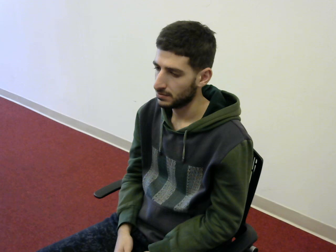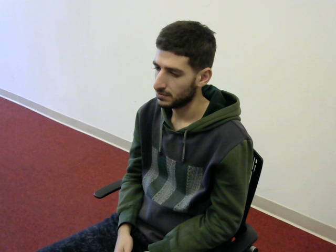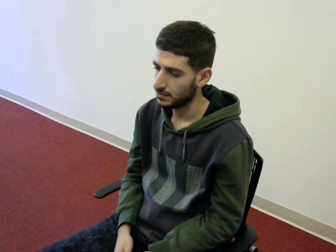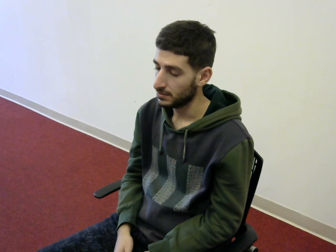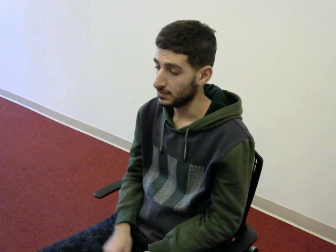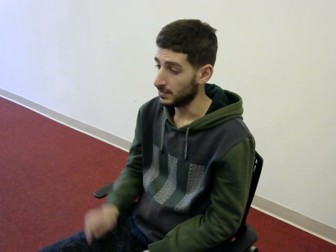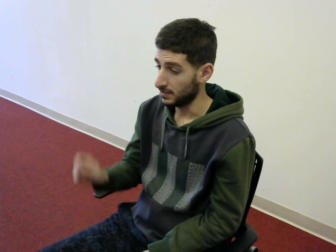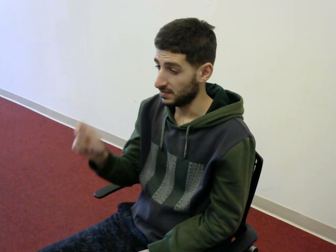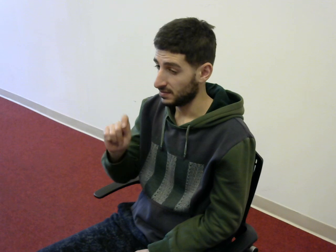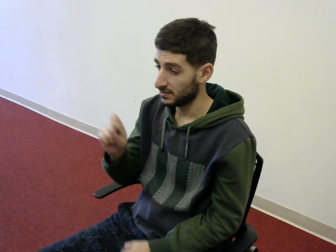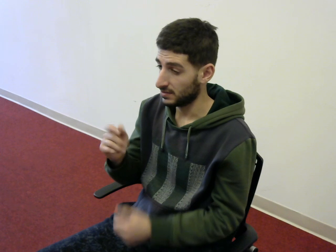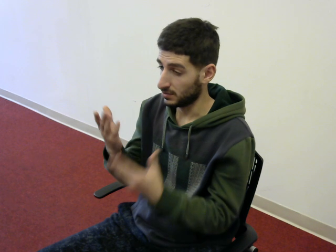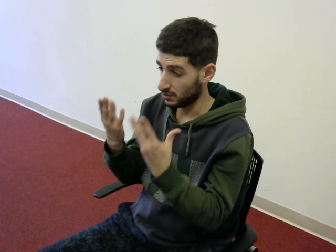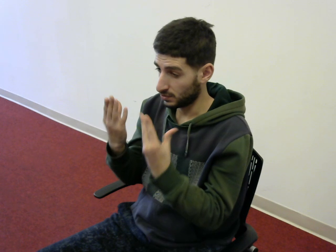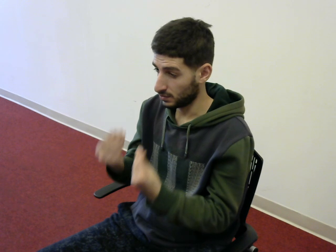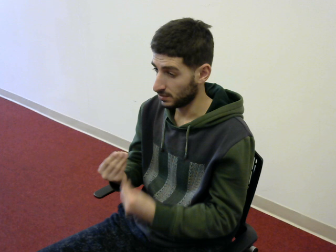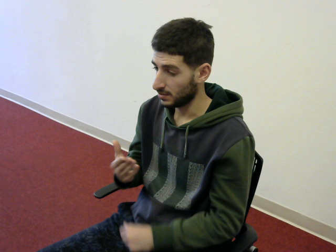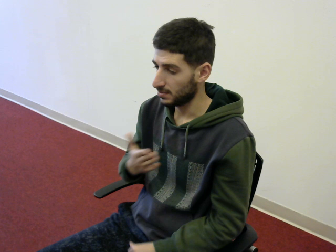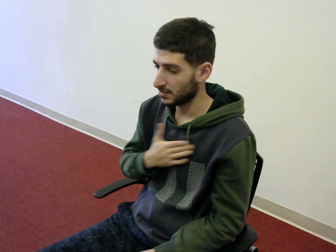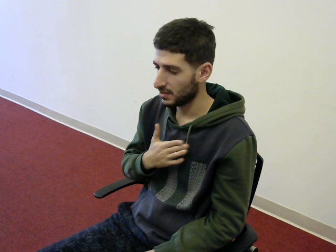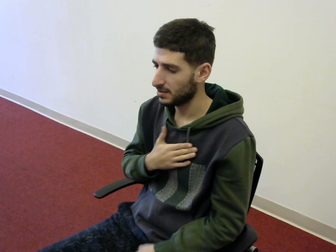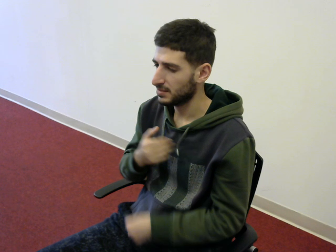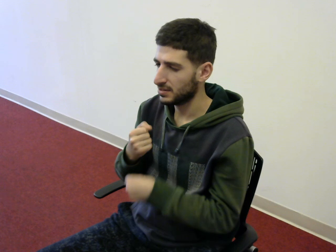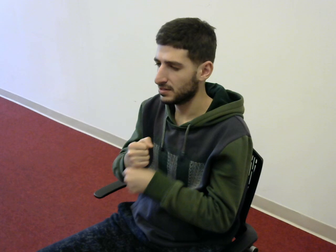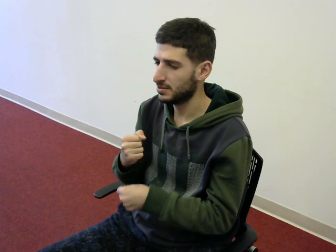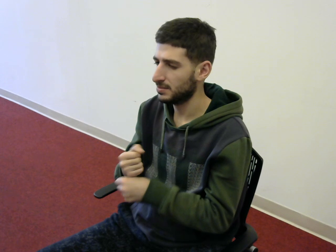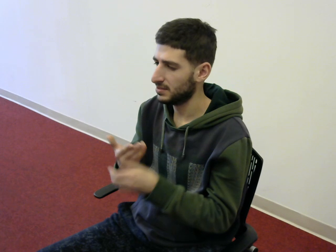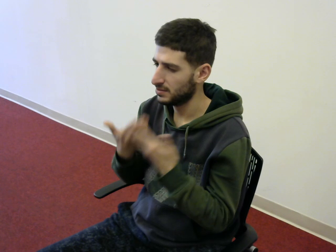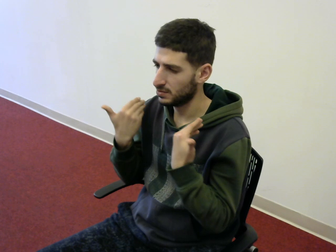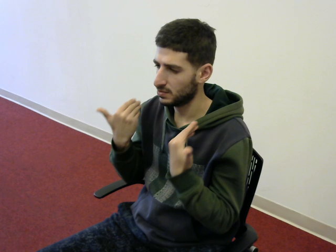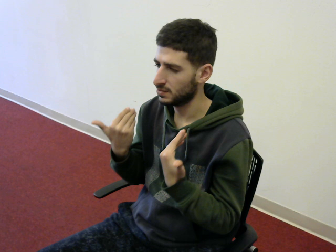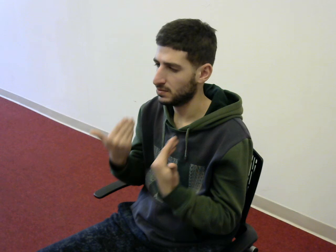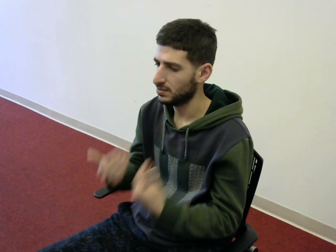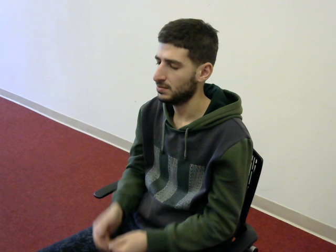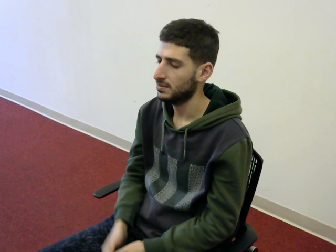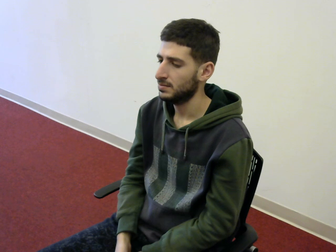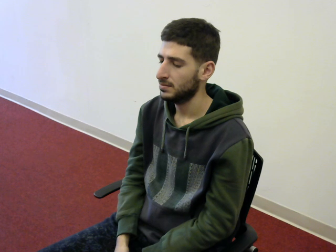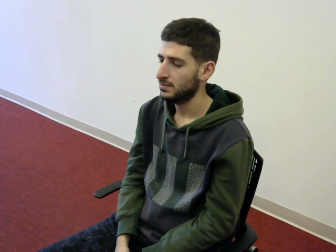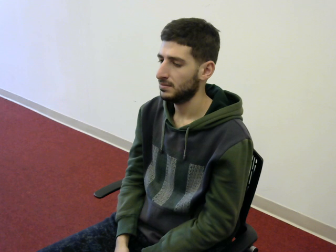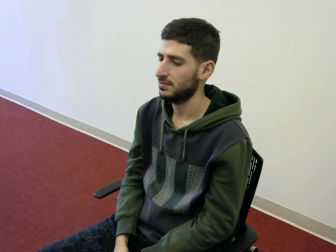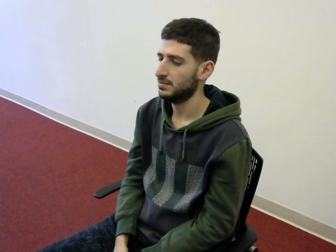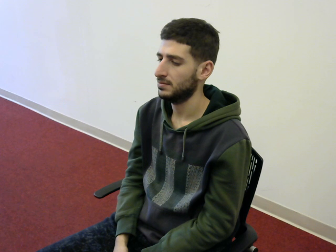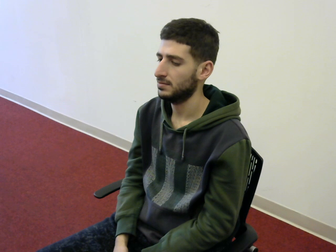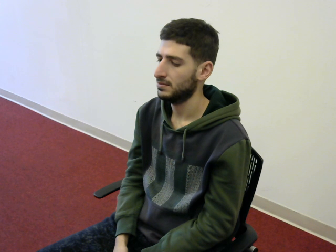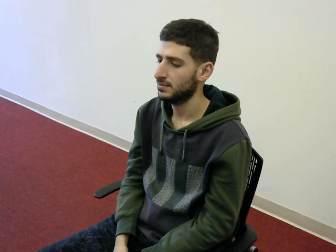Bazar günü mənim işim yoxdur